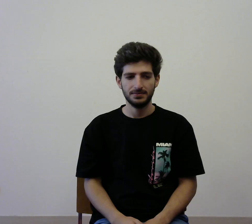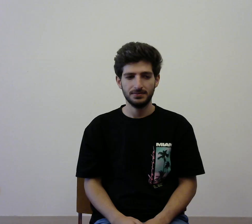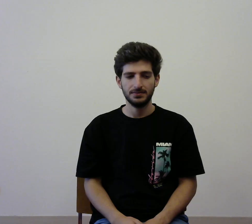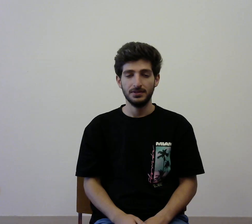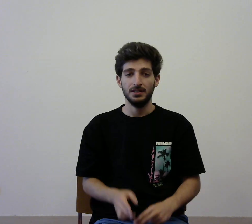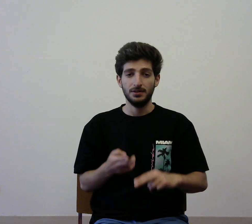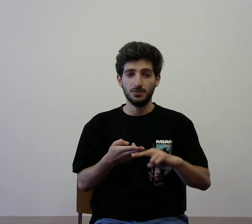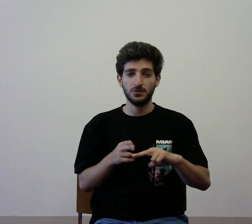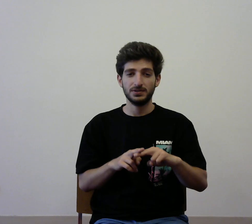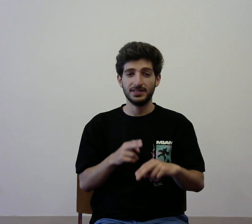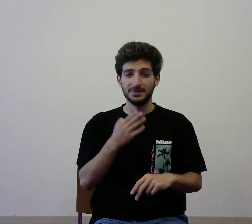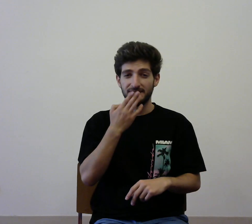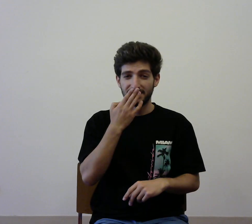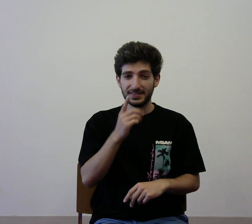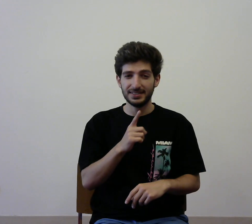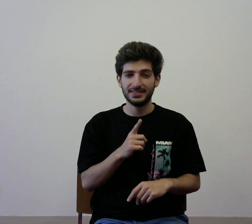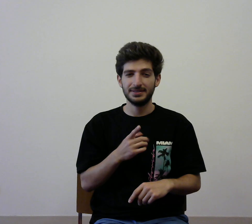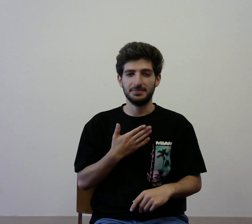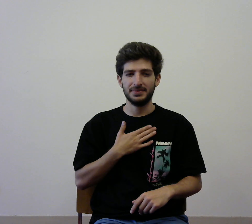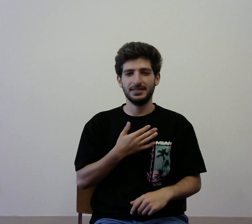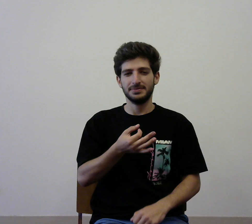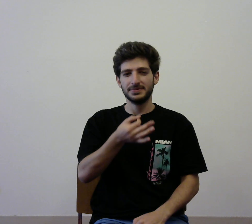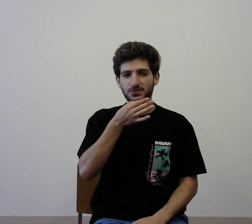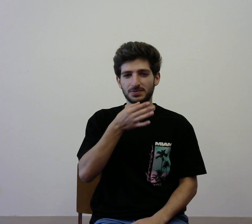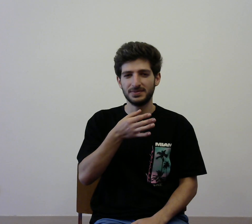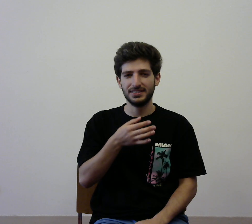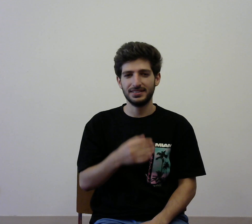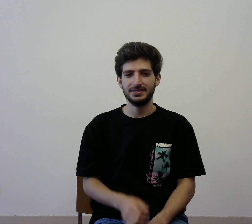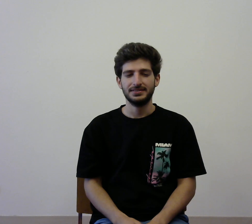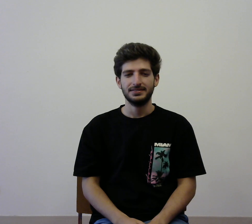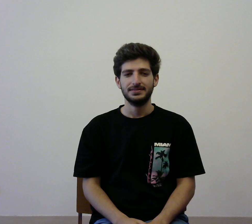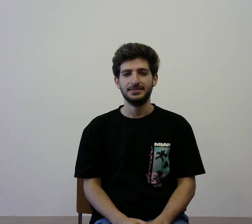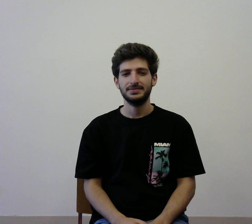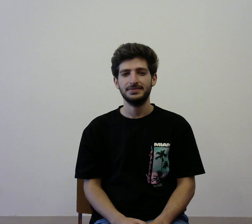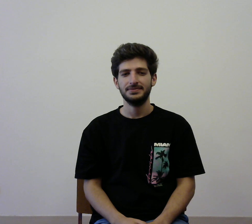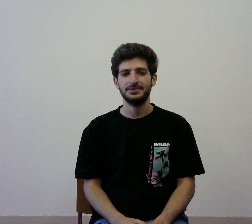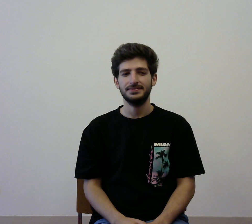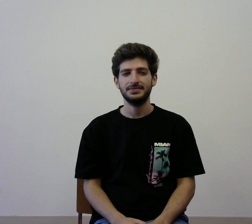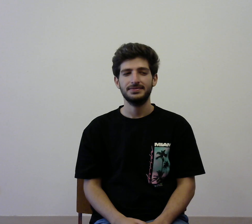Bu ətir mənim xoşuma gəlir